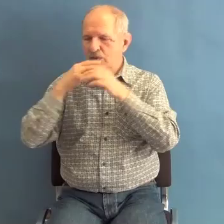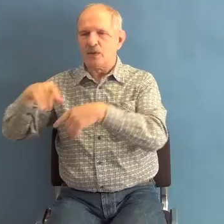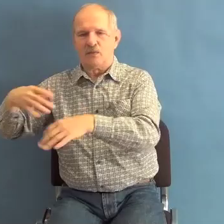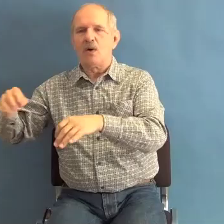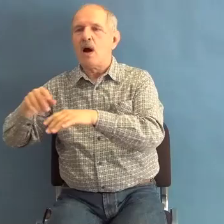Tutaj to wolno robić.